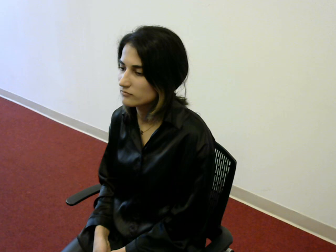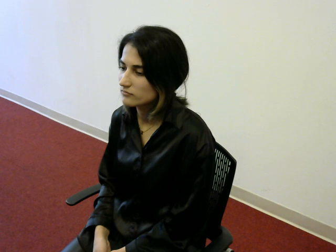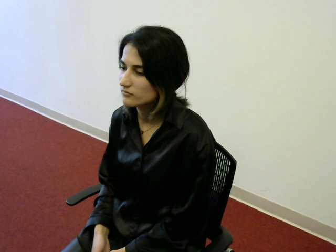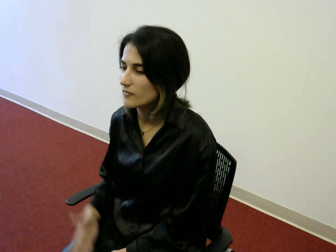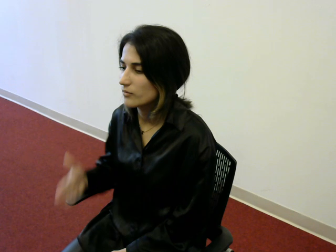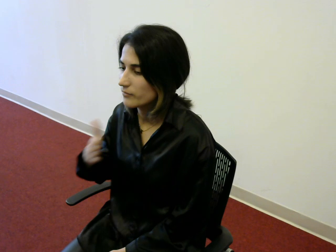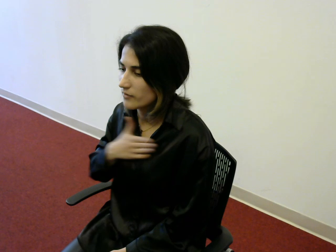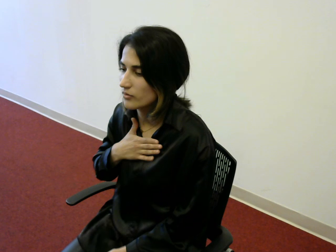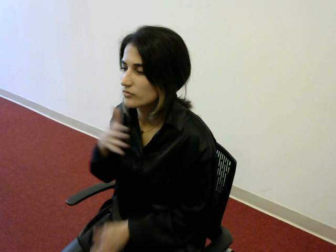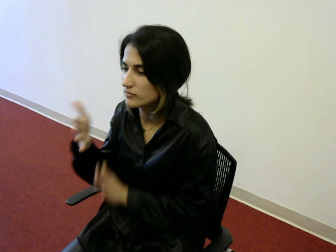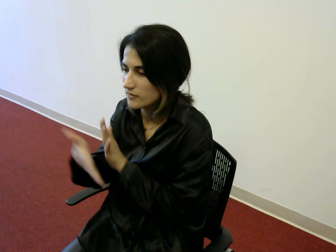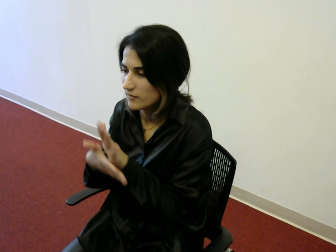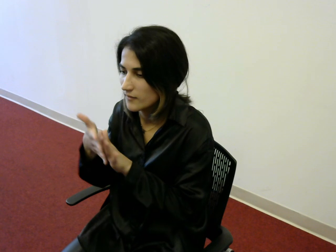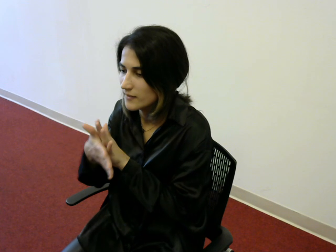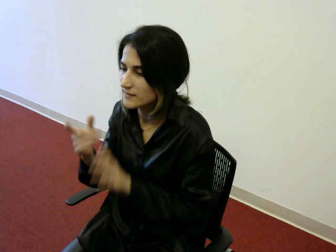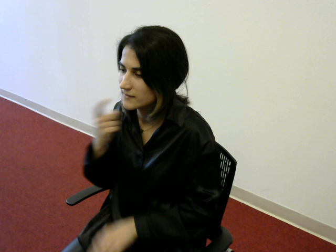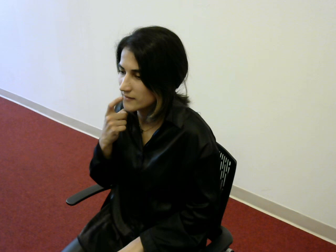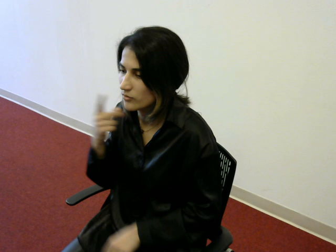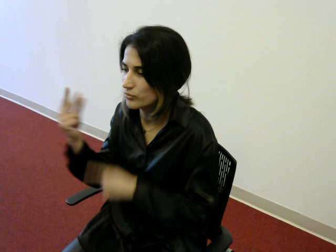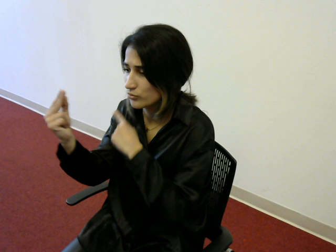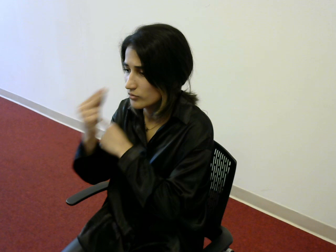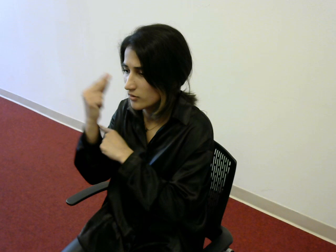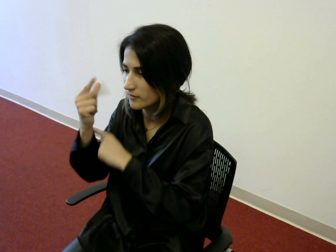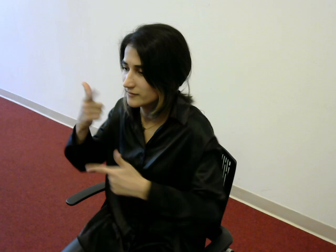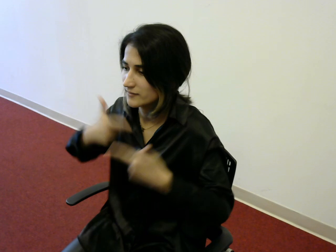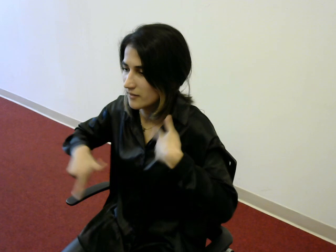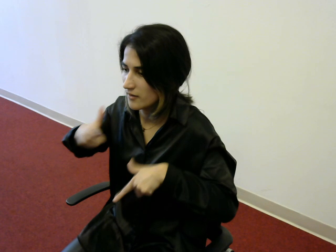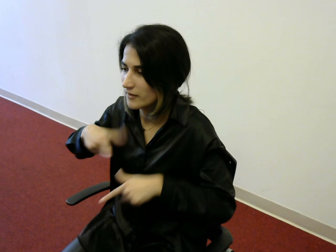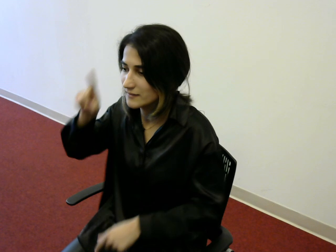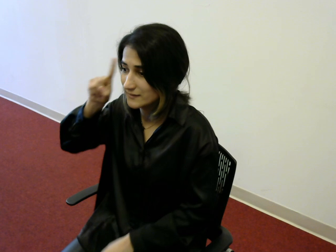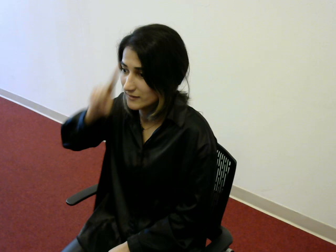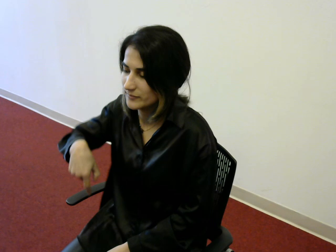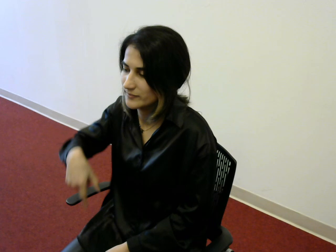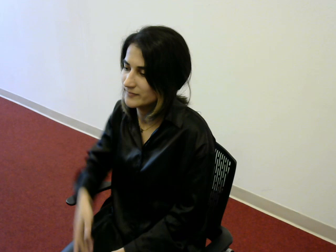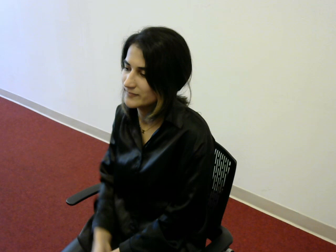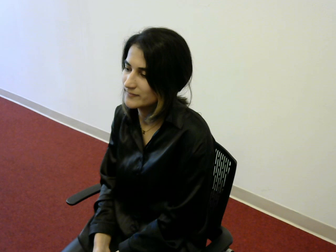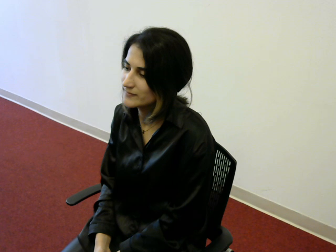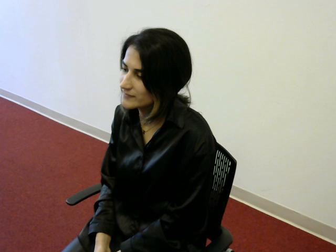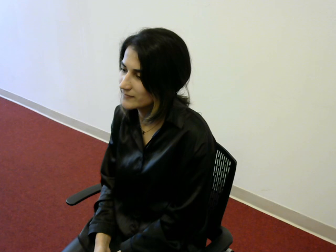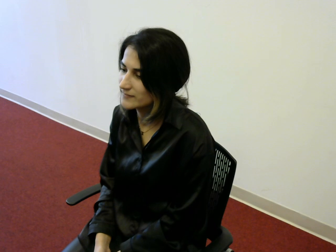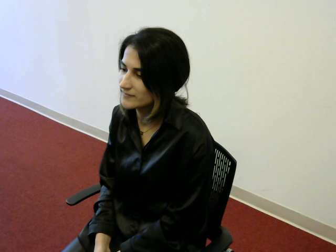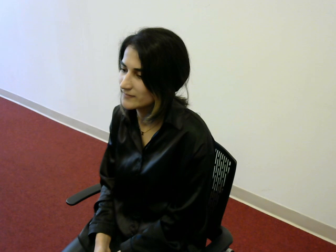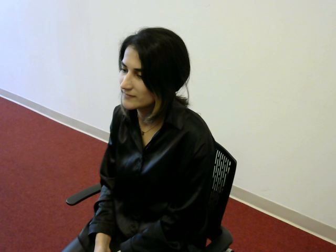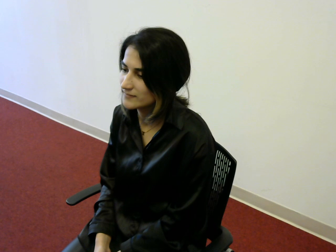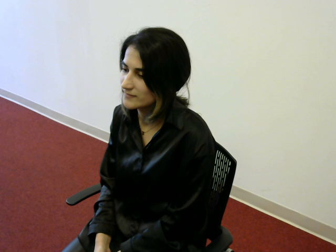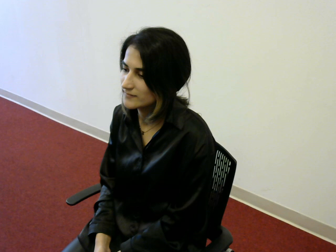Mən işarə dilini öyrədən müəllim tanıyıram